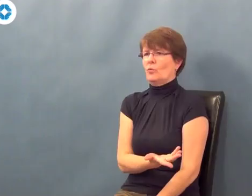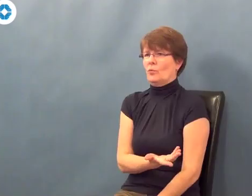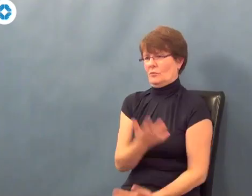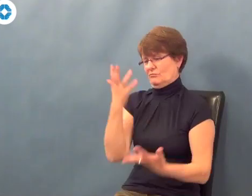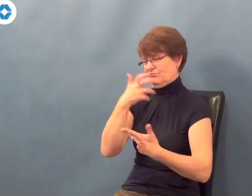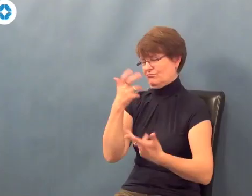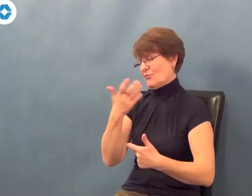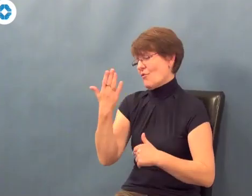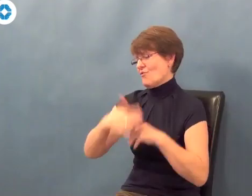Zastanawia się, koniec.